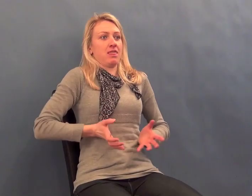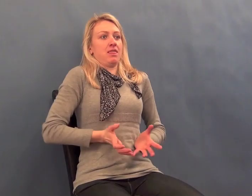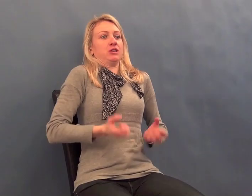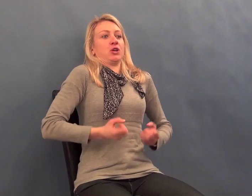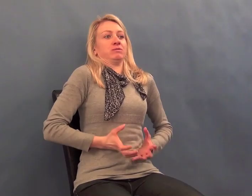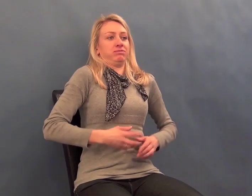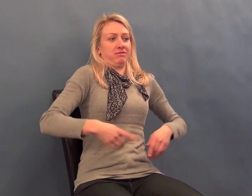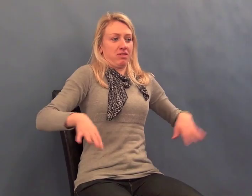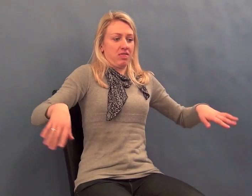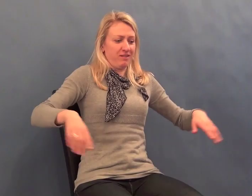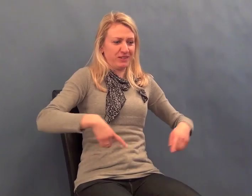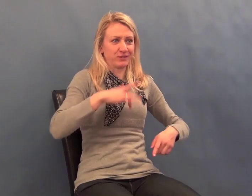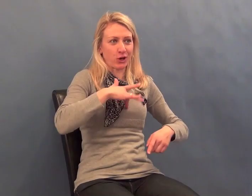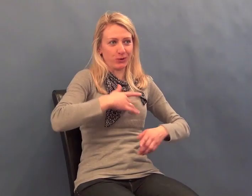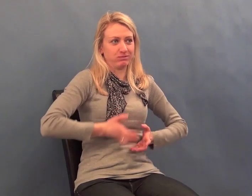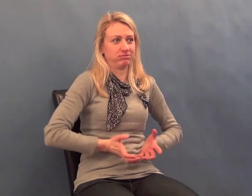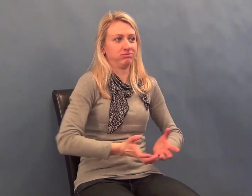Ciężka kula w jego brzuchu powoduje, że kot się toczy.